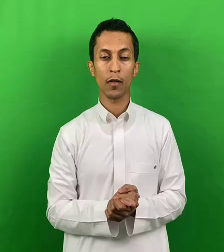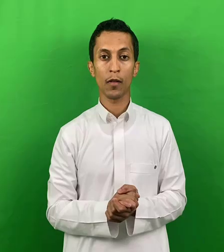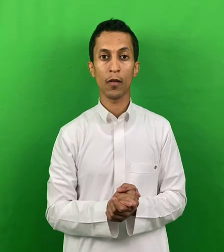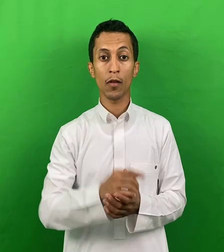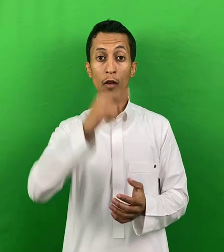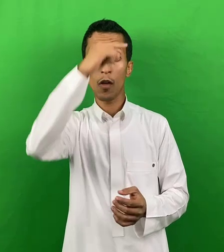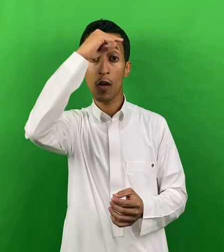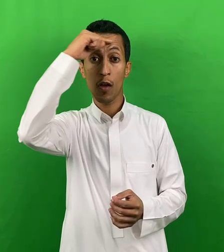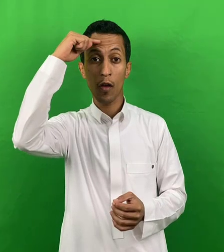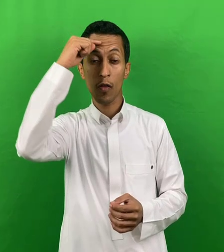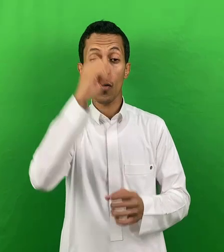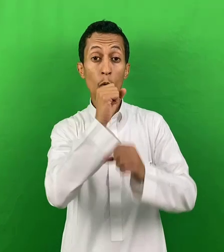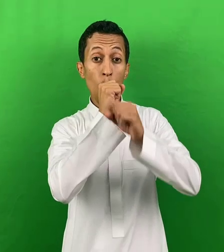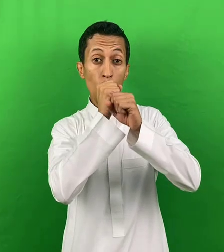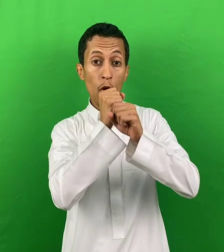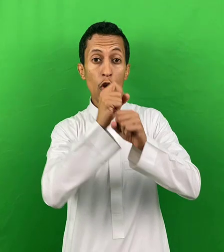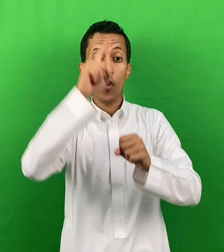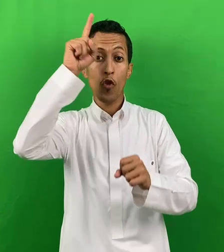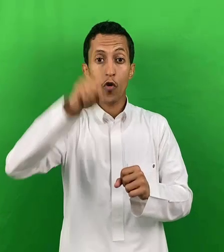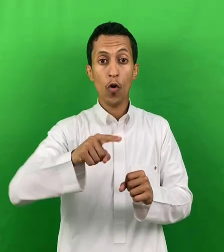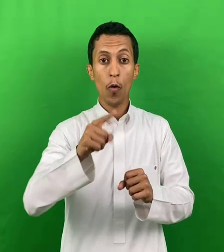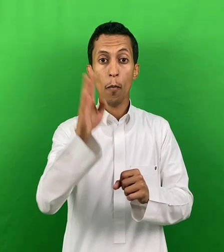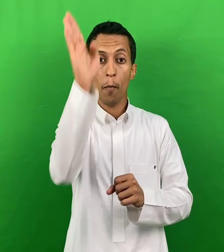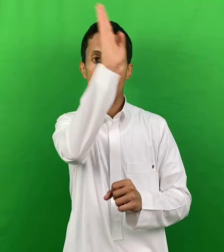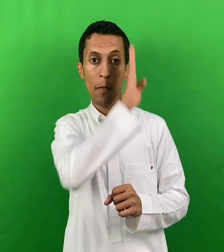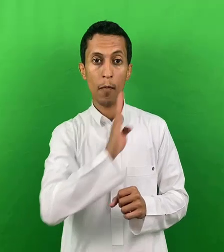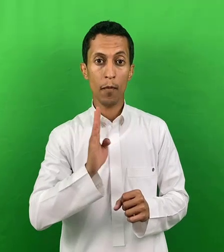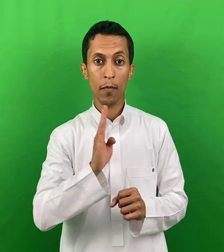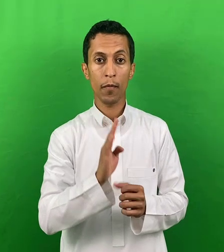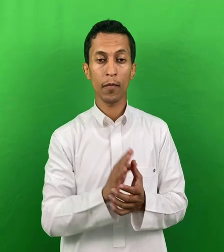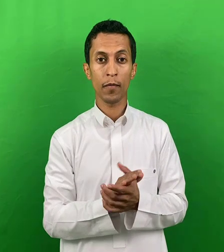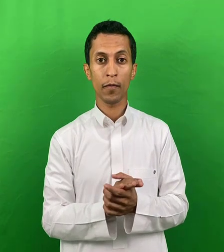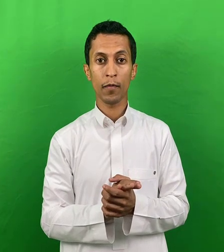إذا نفخ في الصور